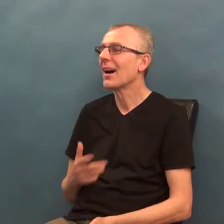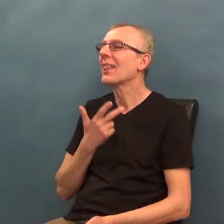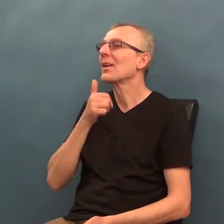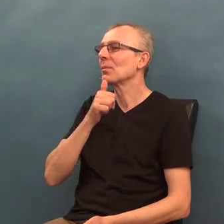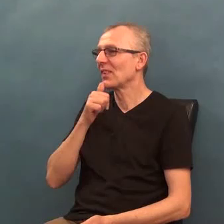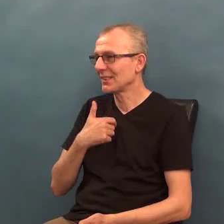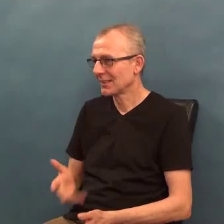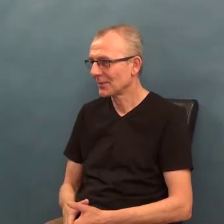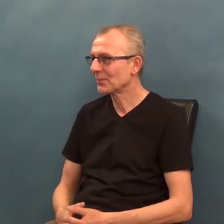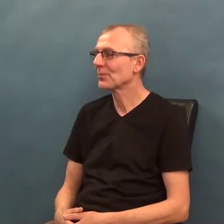Ja nie próbowałem.